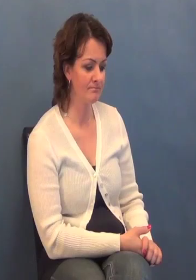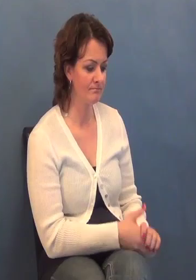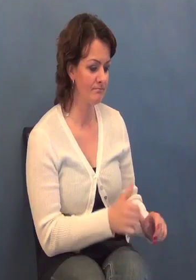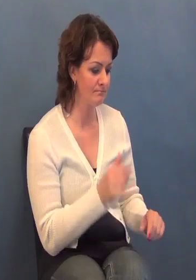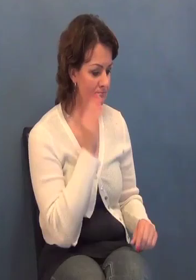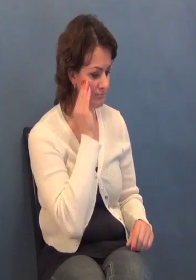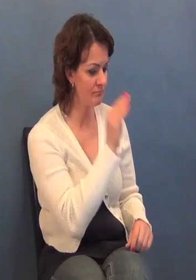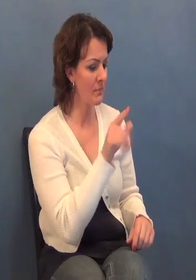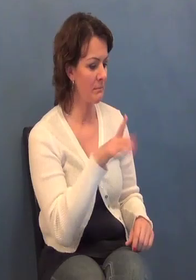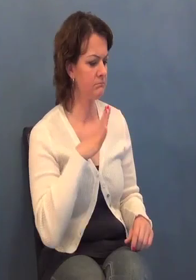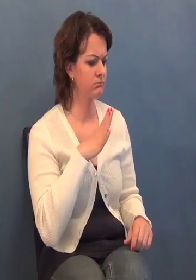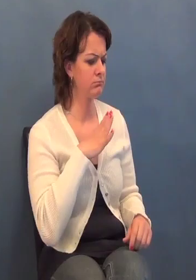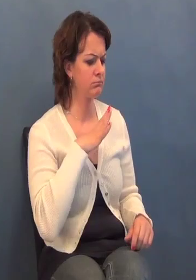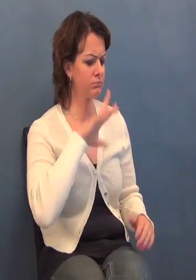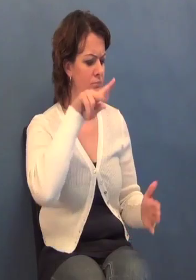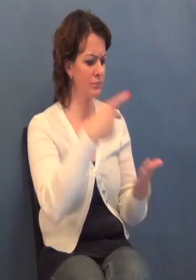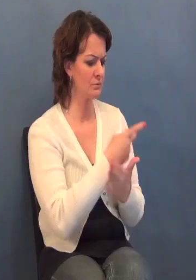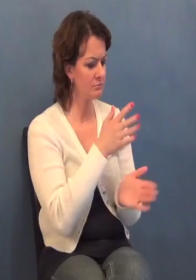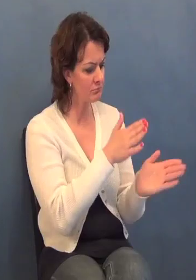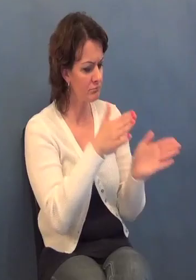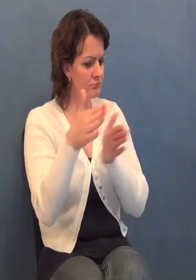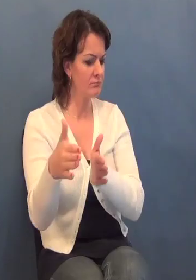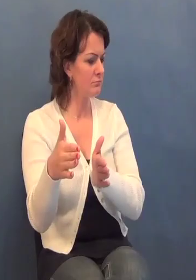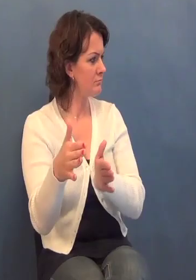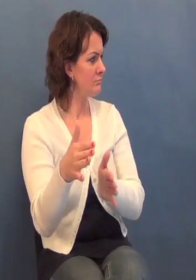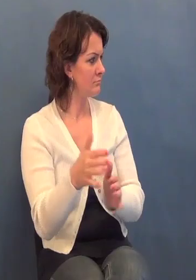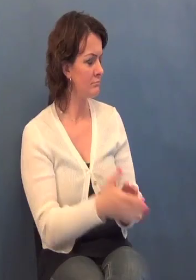Informuje o niebezpieczeństwie upadku i że należy się przesunąć.